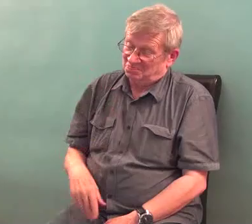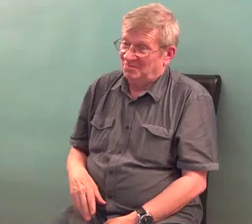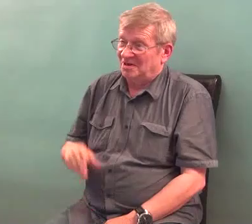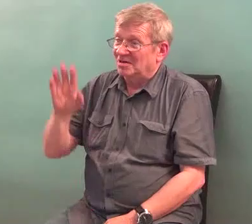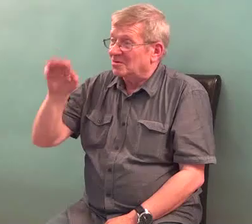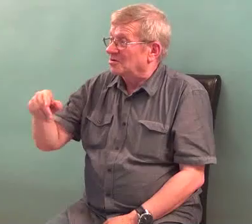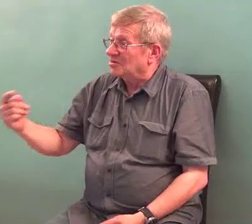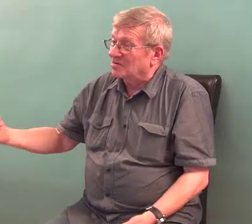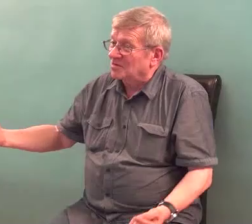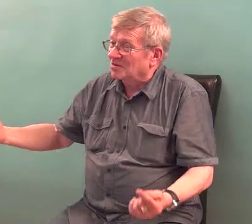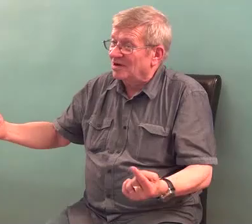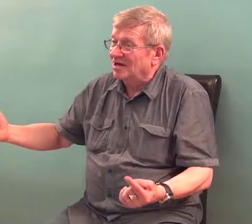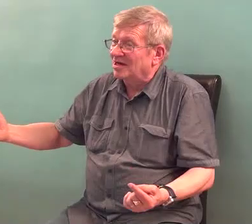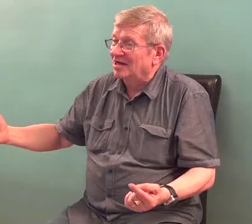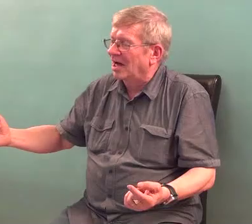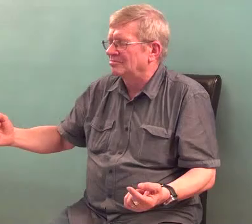Może tutaj przyjdzie.